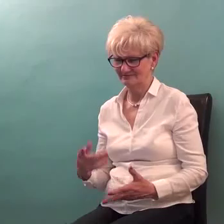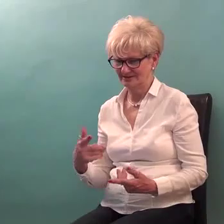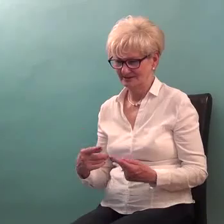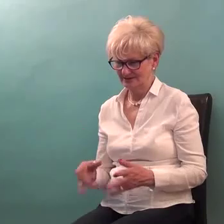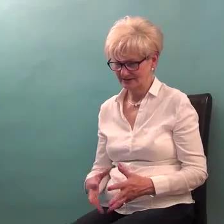Nie pasuje.